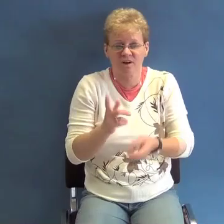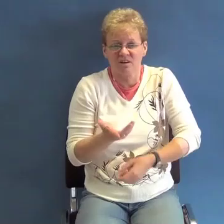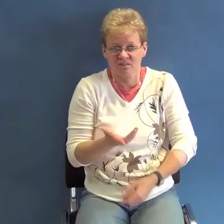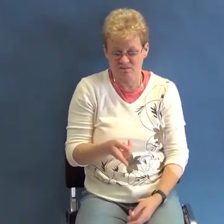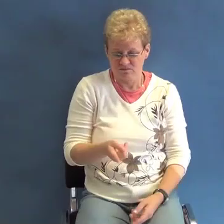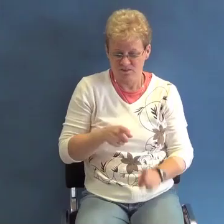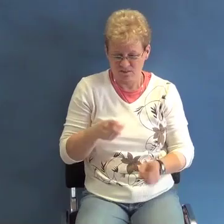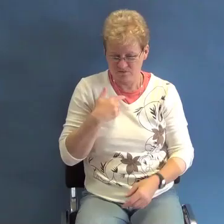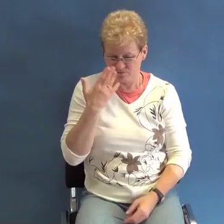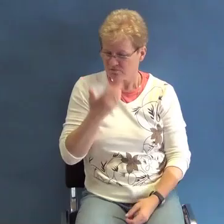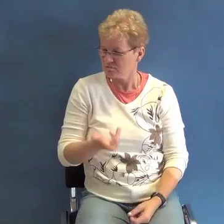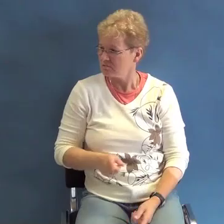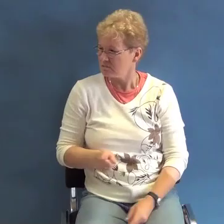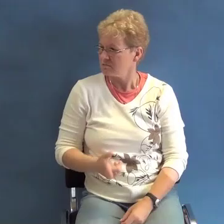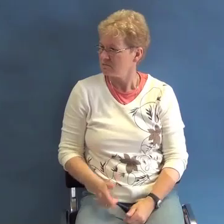No... znam ten znak.